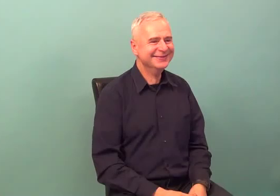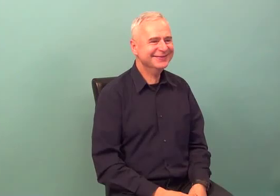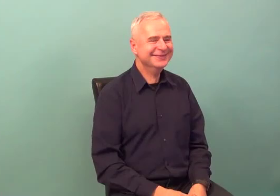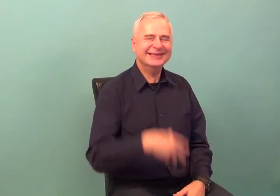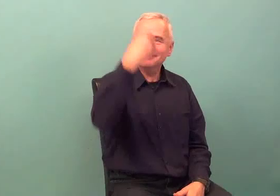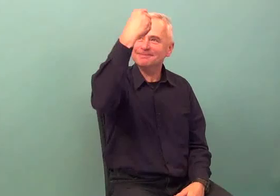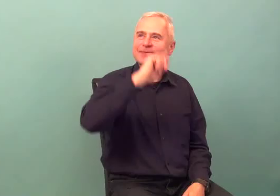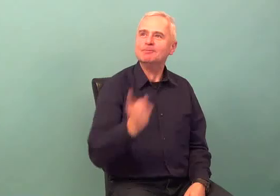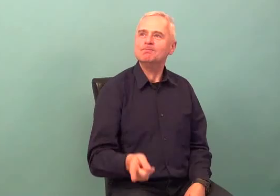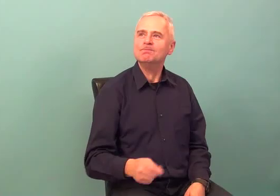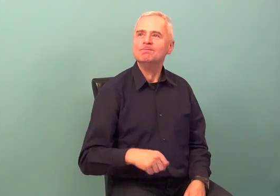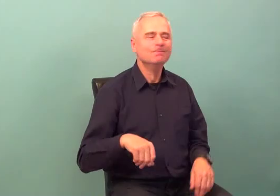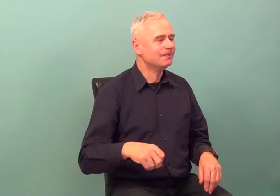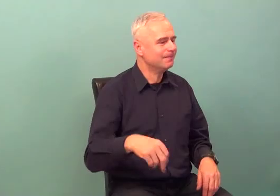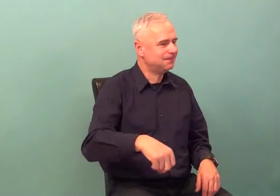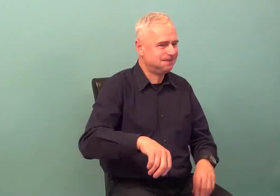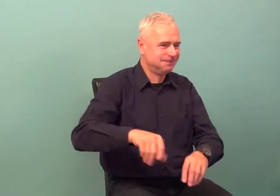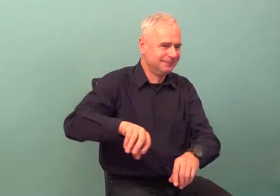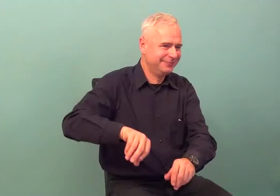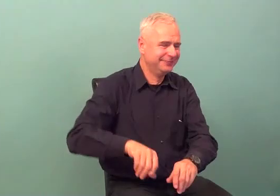Zobaczą, że nie wolno brać prysznica więc odkręcą kran.